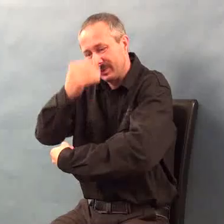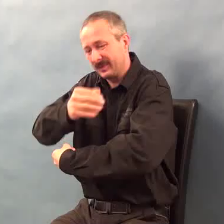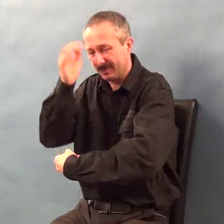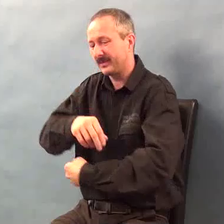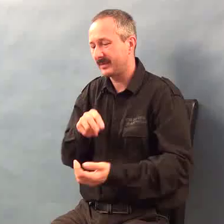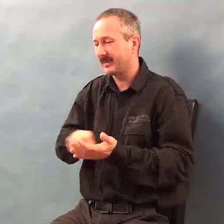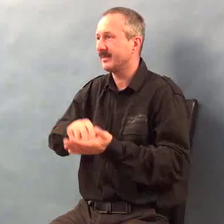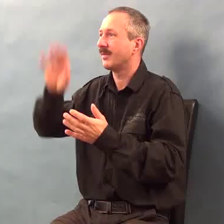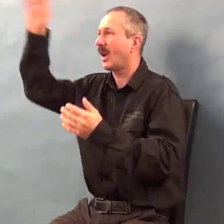Chłopiec i pies poszli do lasu.